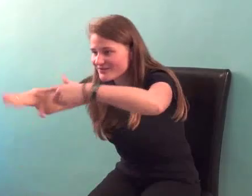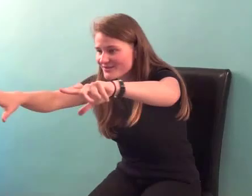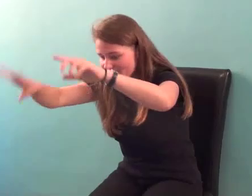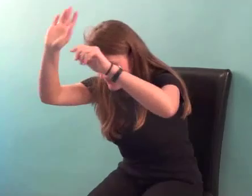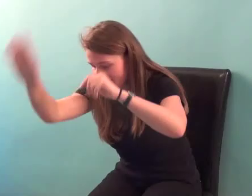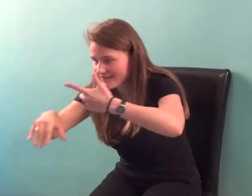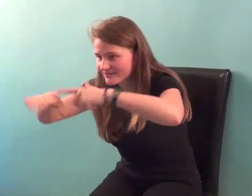Dwudziesty siódmy, dwudziesty siódmy.